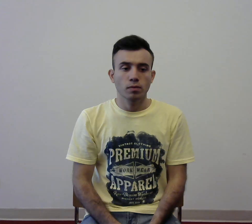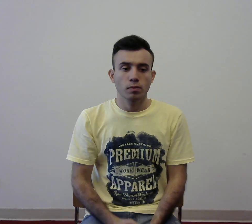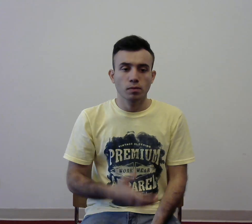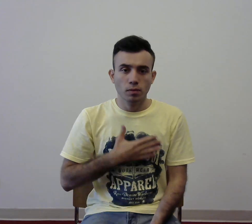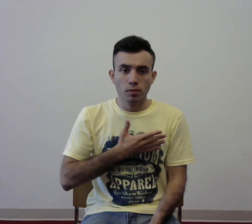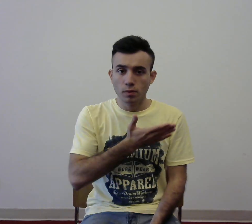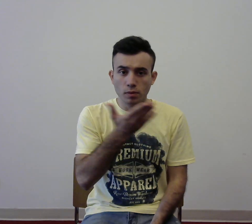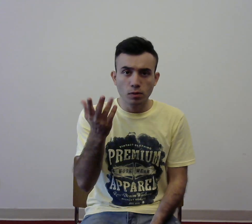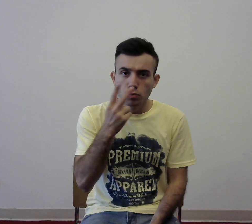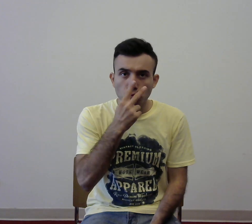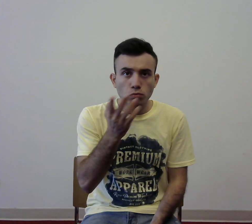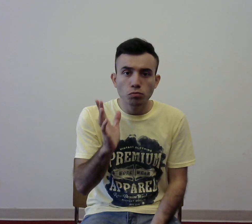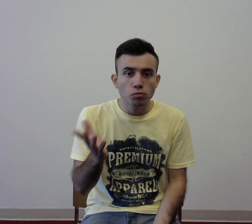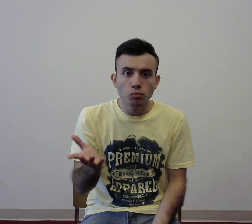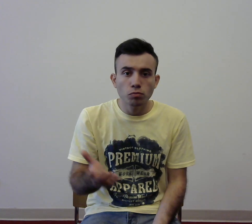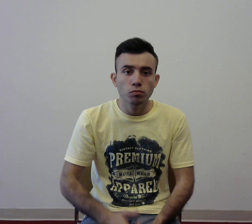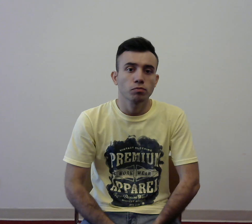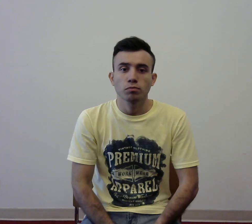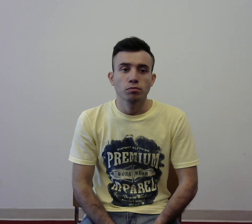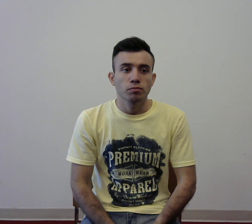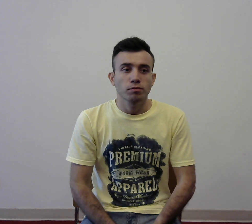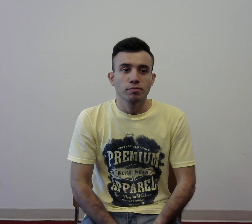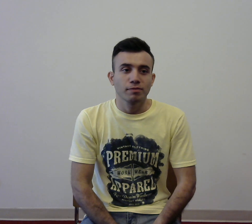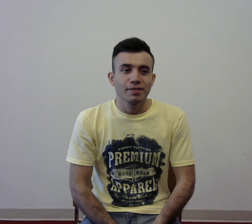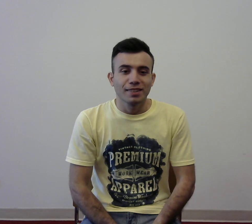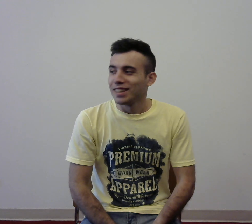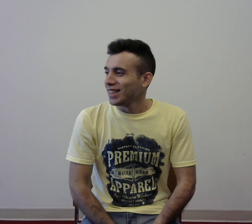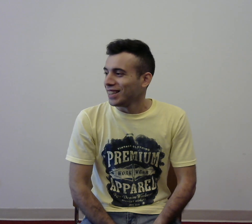Mən sizi görmürəm